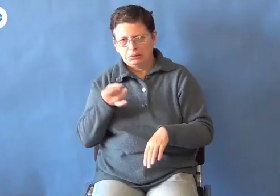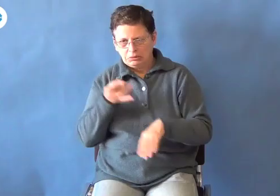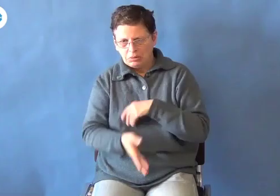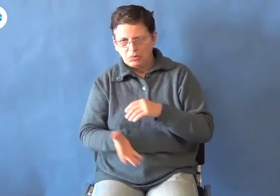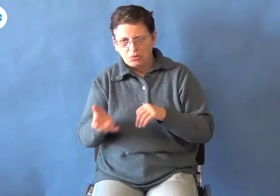Szybko.